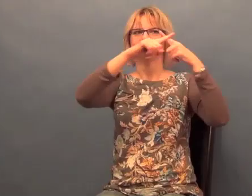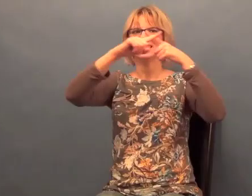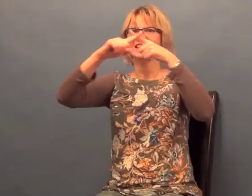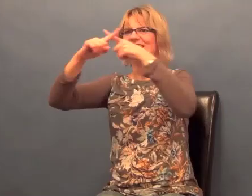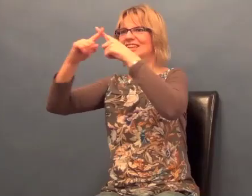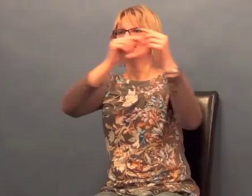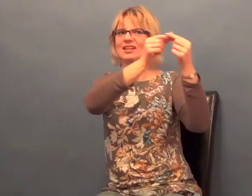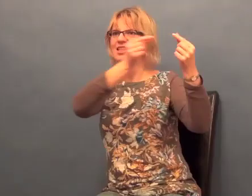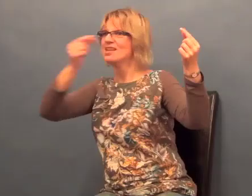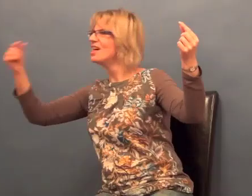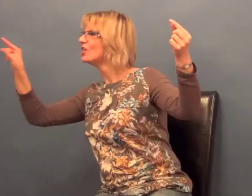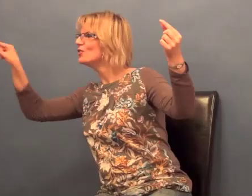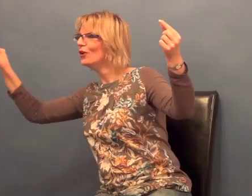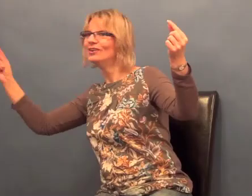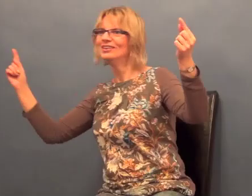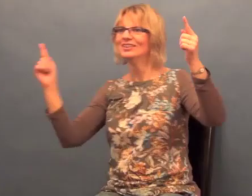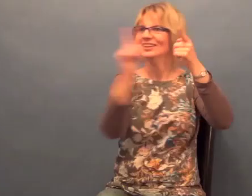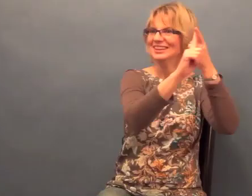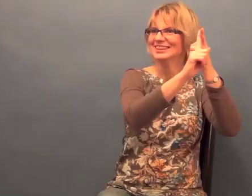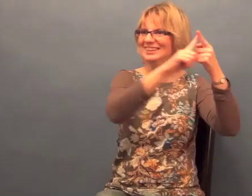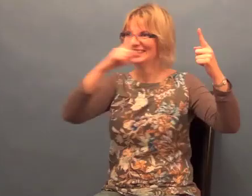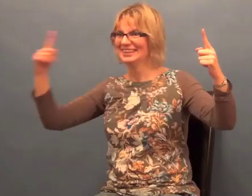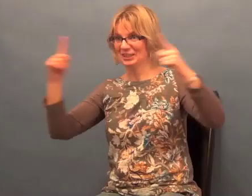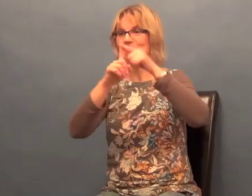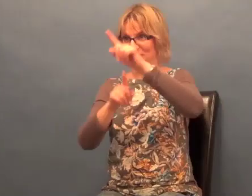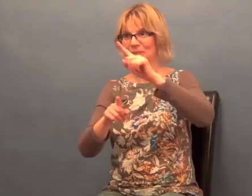Kukułka była przymocowana na końcu drewnianego uchwytu, który się rozciągał.